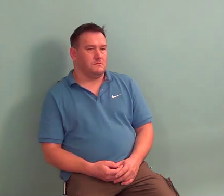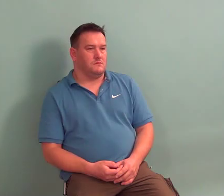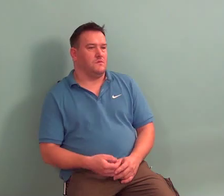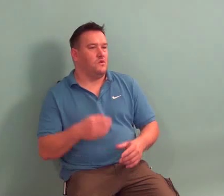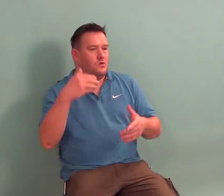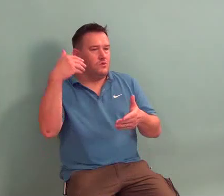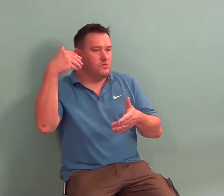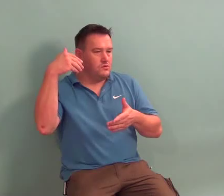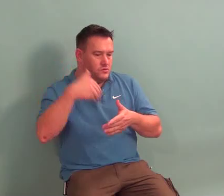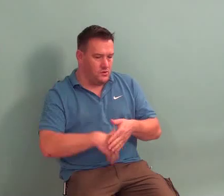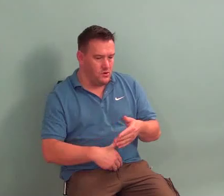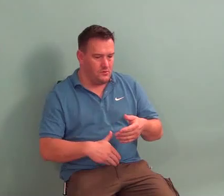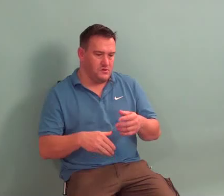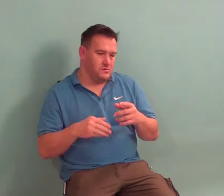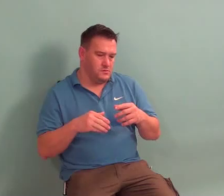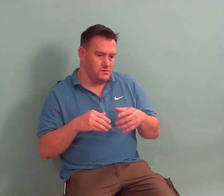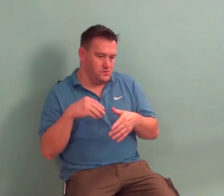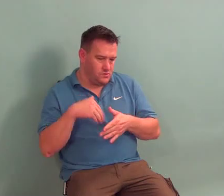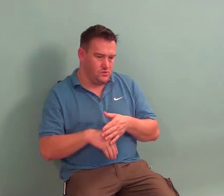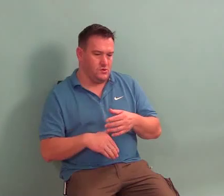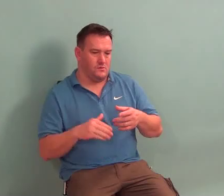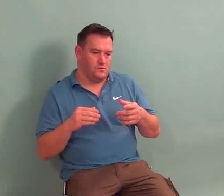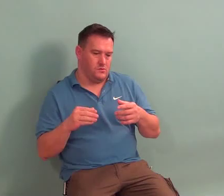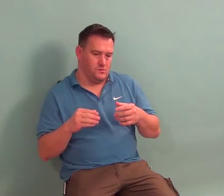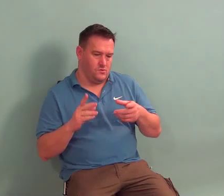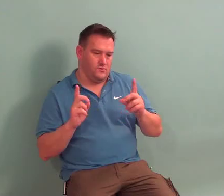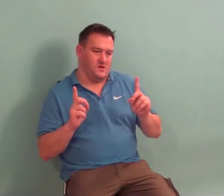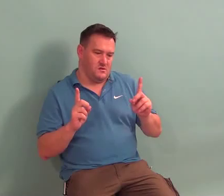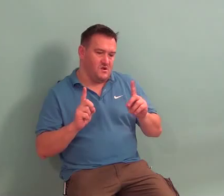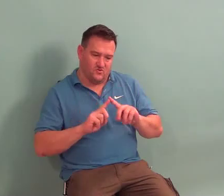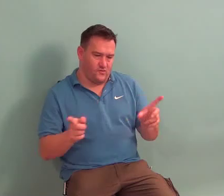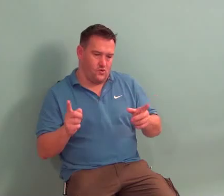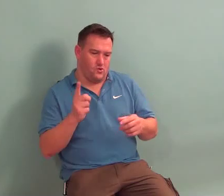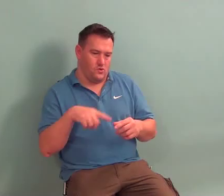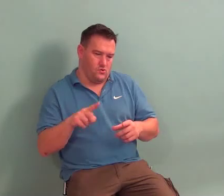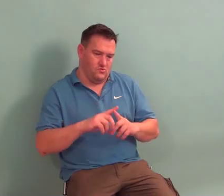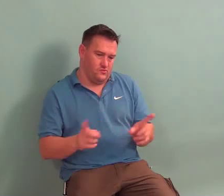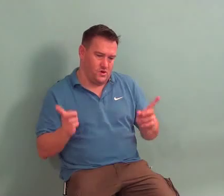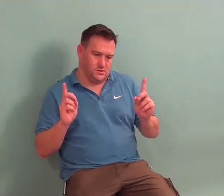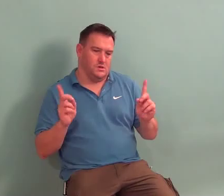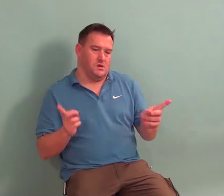Można się utopić, więc jest znak zakazu wstępu.